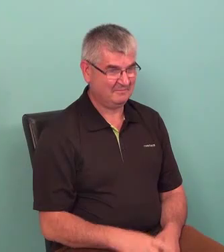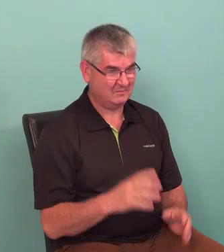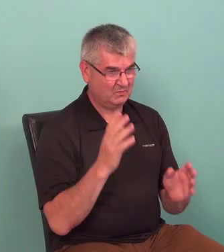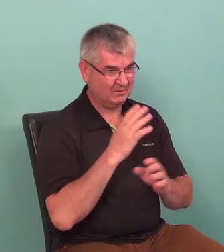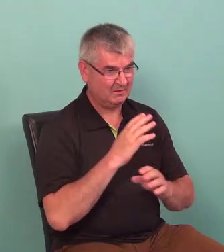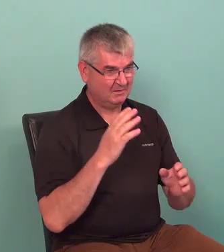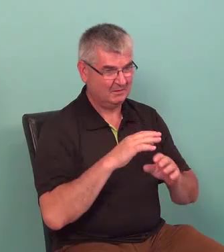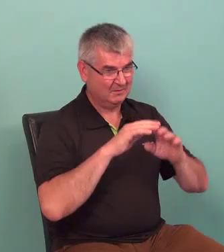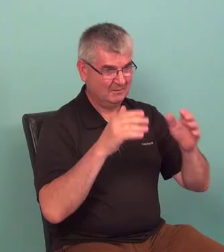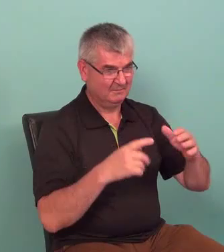Na powietrzu, pod namiotem.